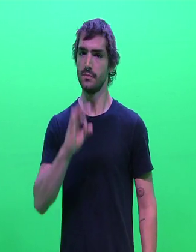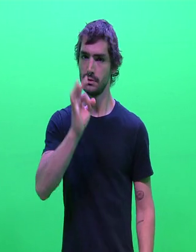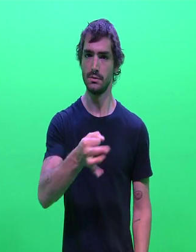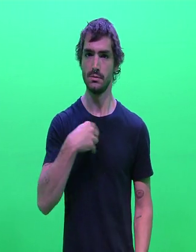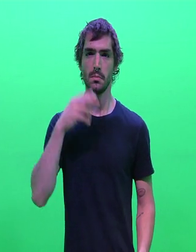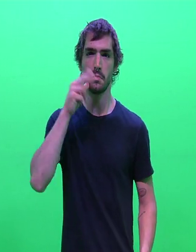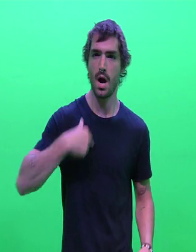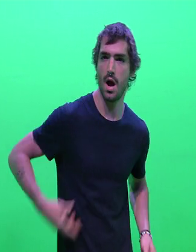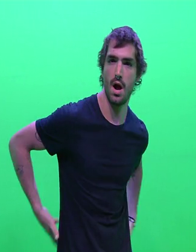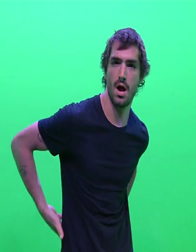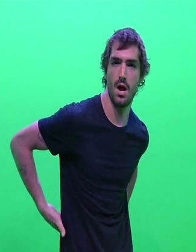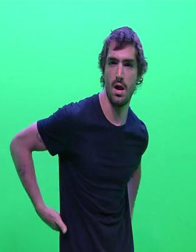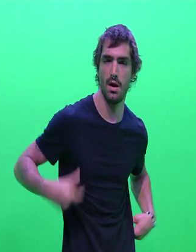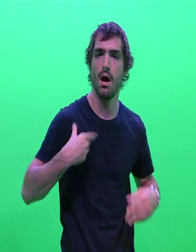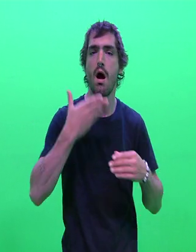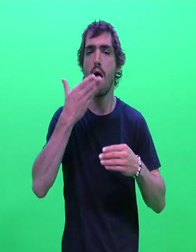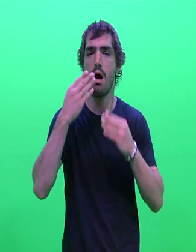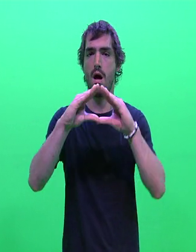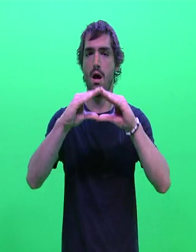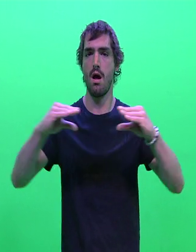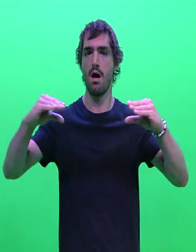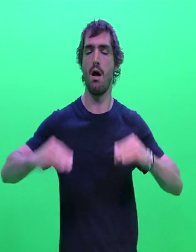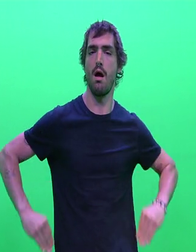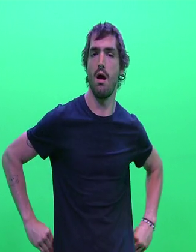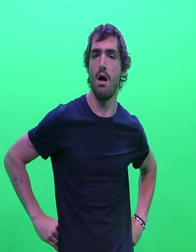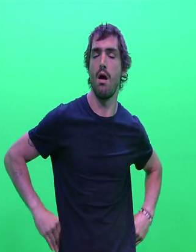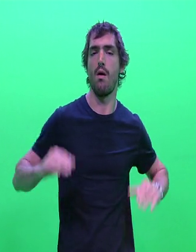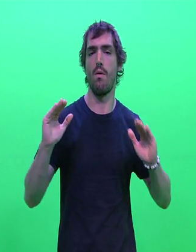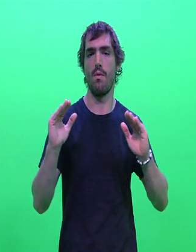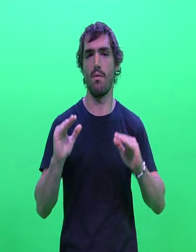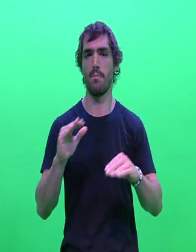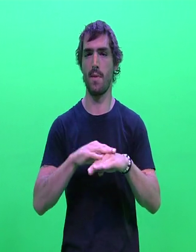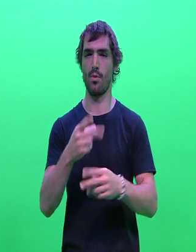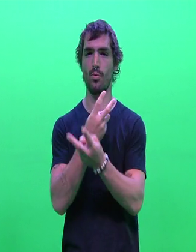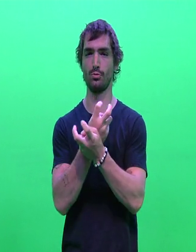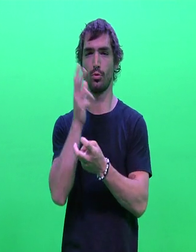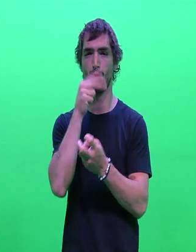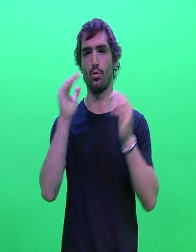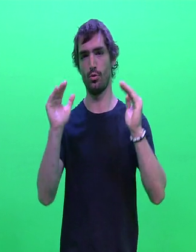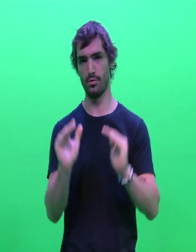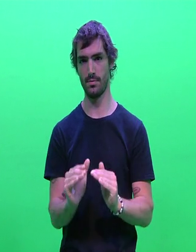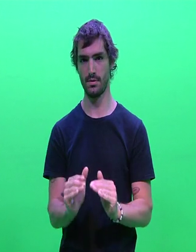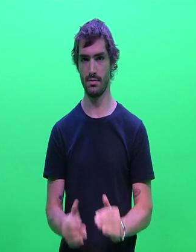Sí, em fa mal la zona lumbar i he d'aplicar escalfor perquè em fagi menys mal a la zona i als ossos.